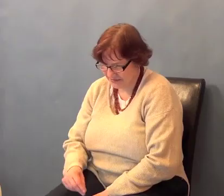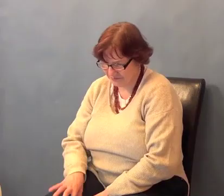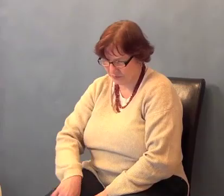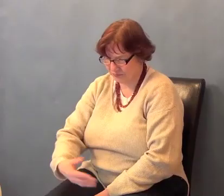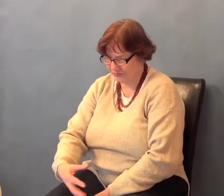Pusty.